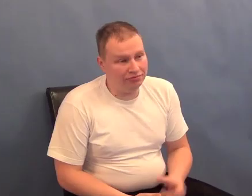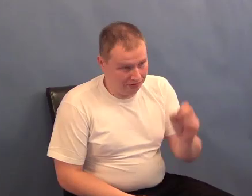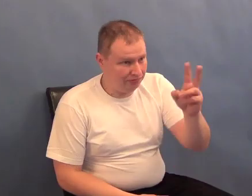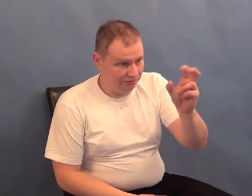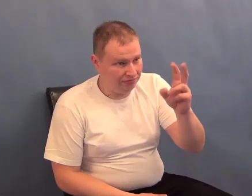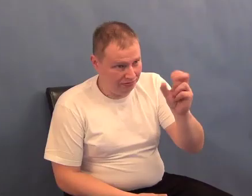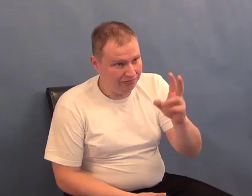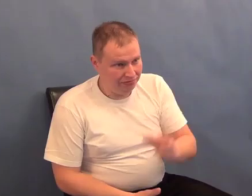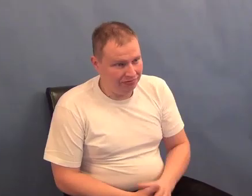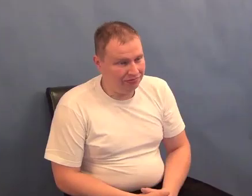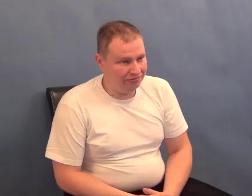Tak.